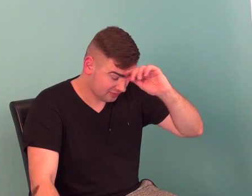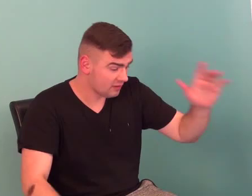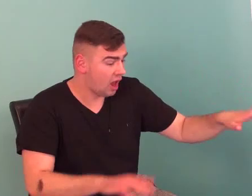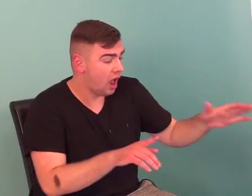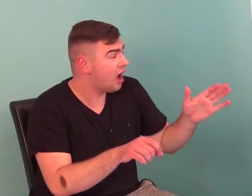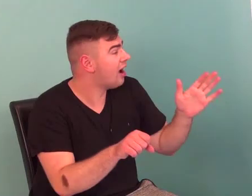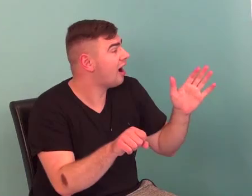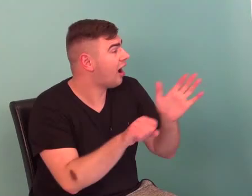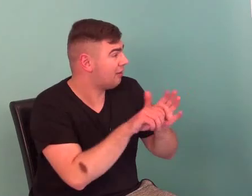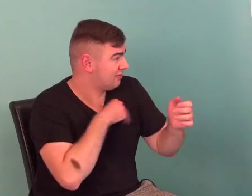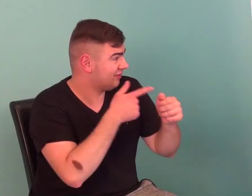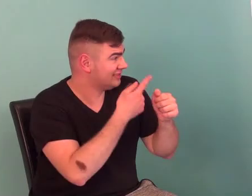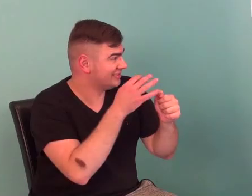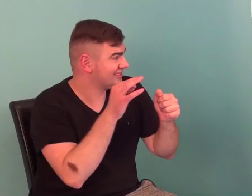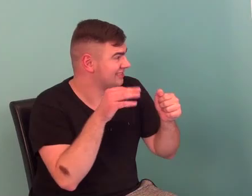Można do dwudziestej czwartej?